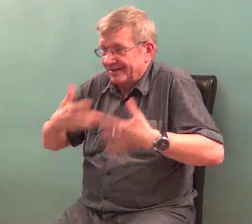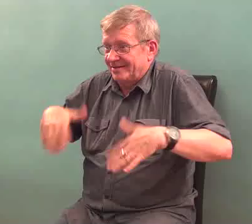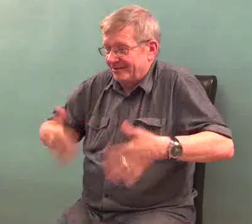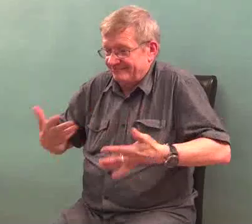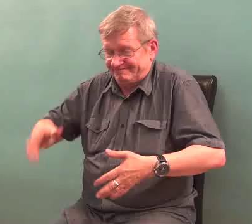Dobra.